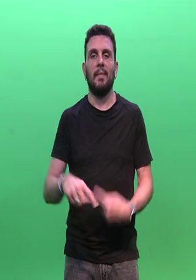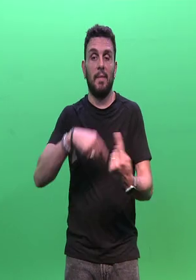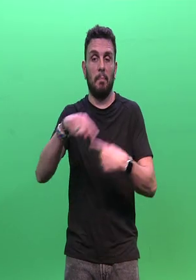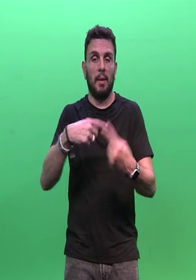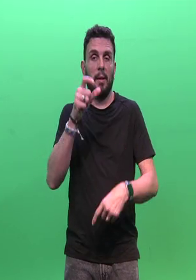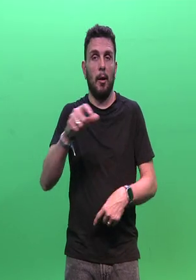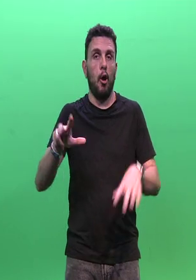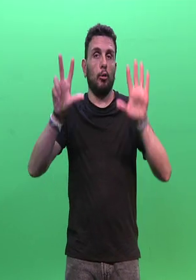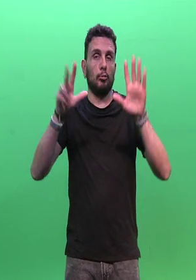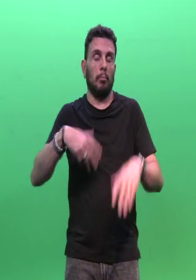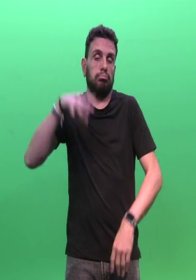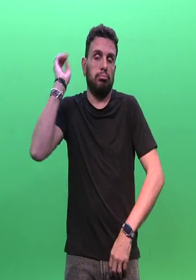Amb la família, som vuit, som molts!